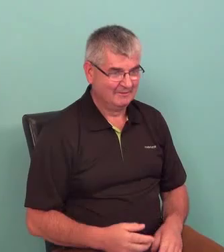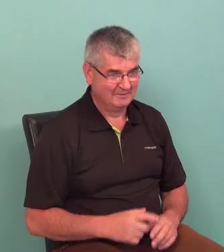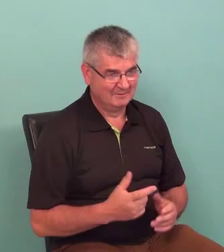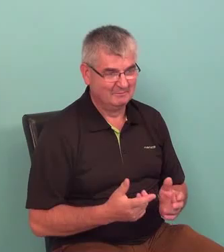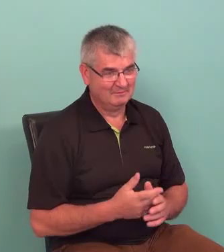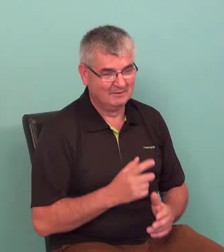Co zrobić?